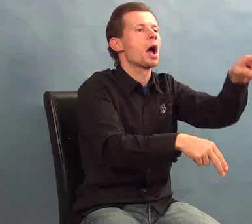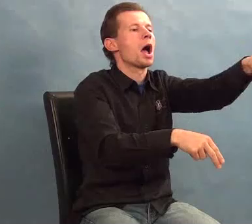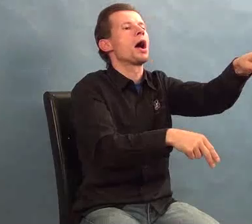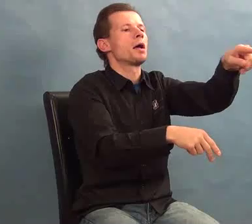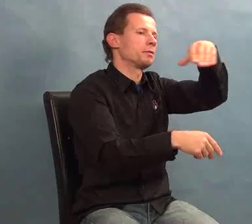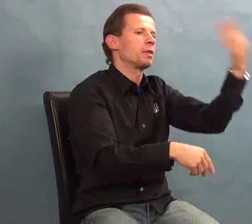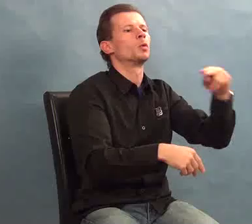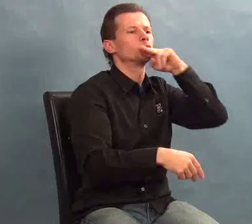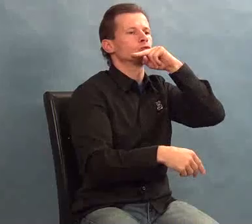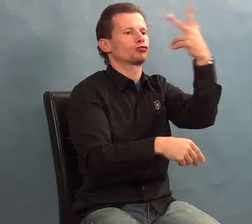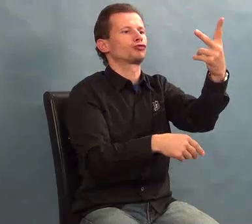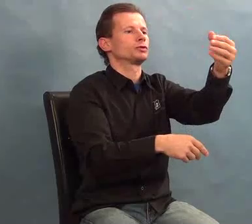A on w zamian daje mu trzy gruszki.